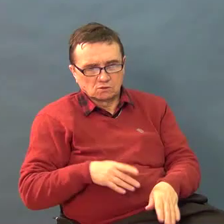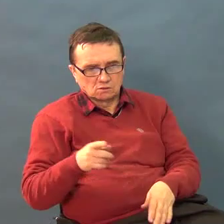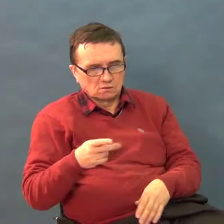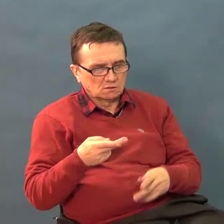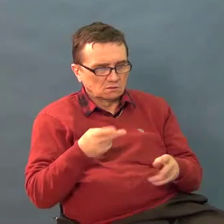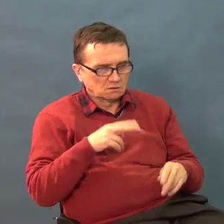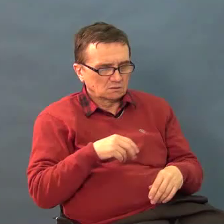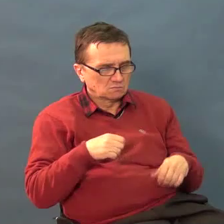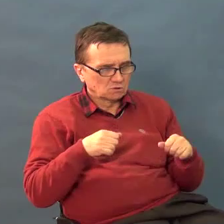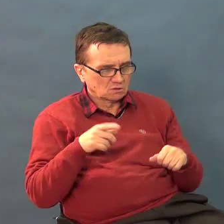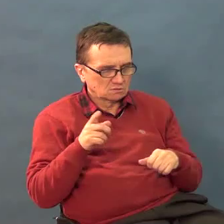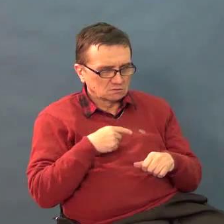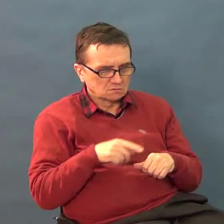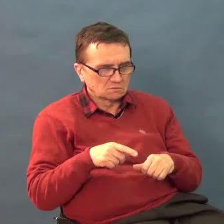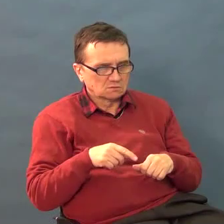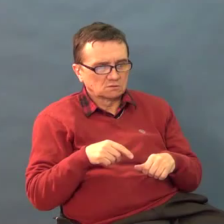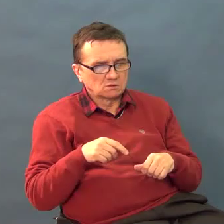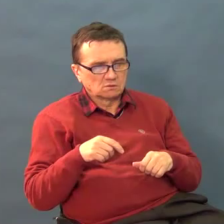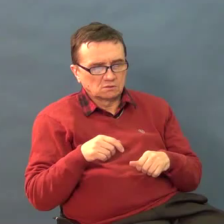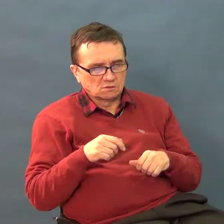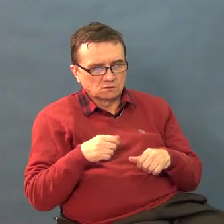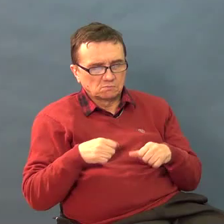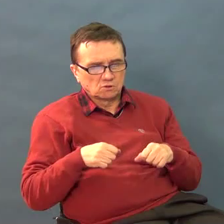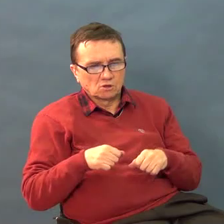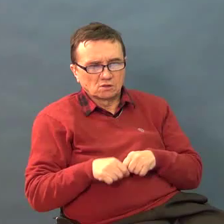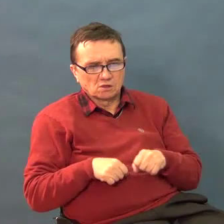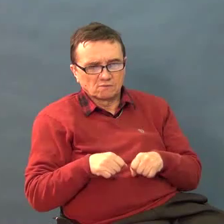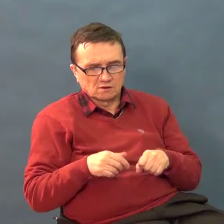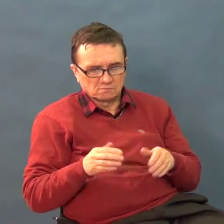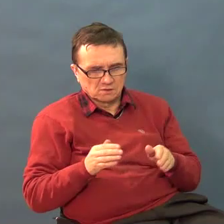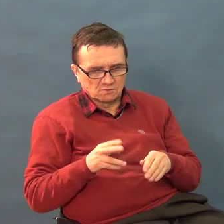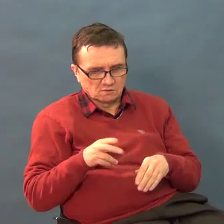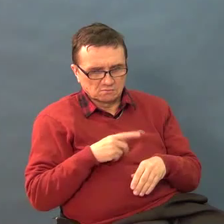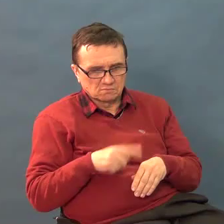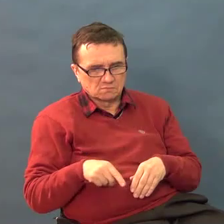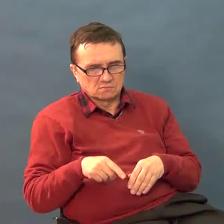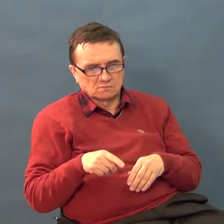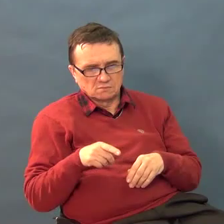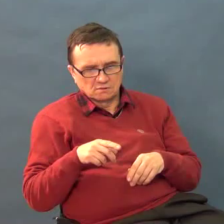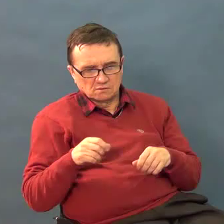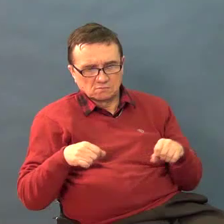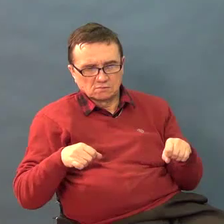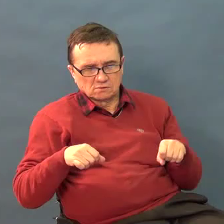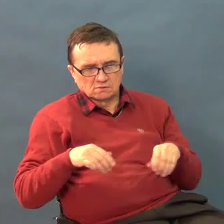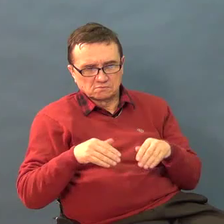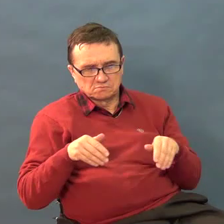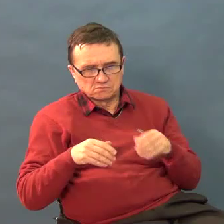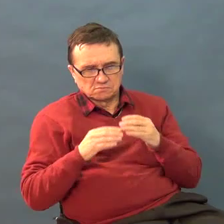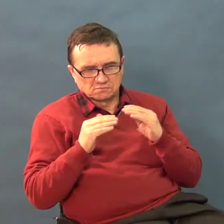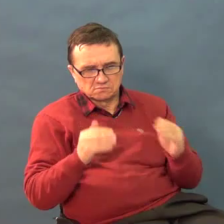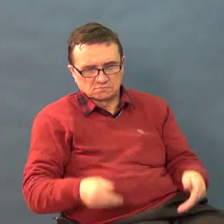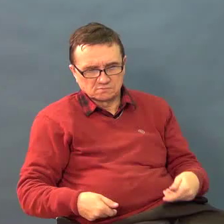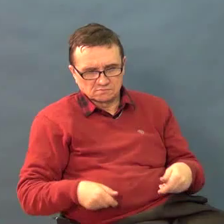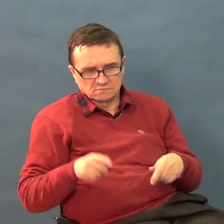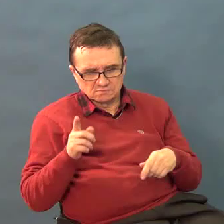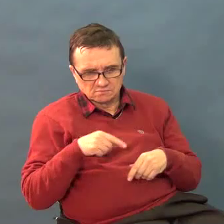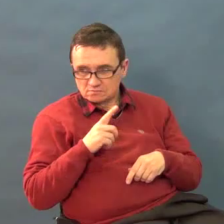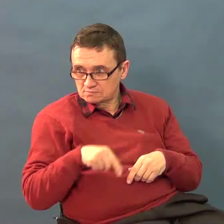W drugim rzędzie motor jest skreślony, motorower również oraz skuter.